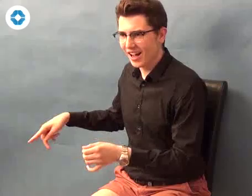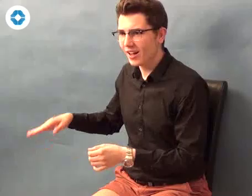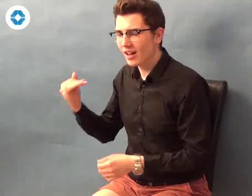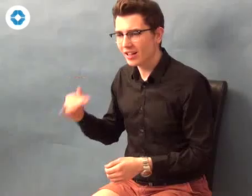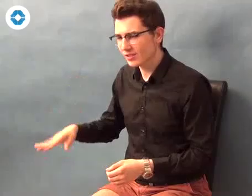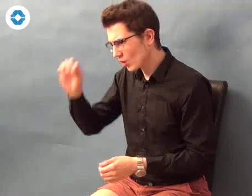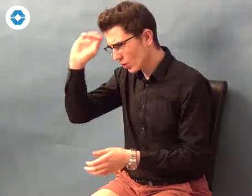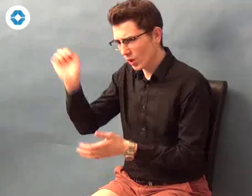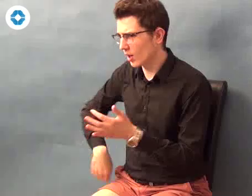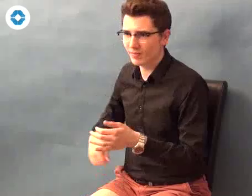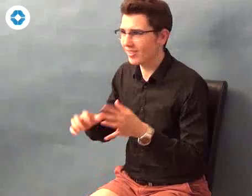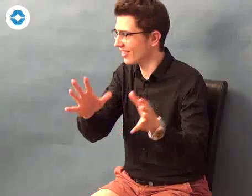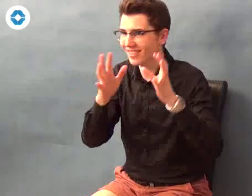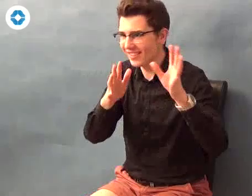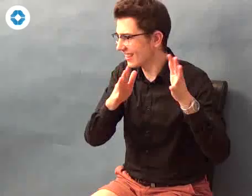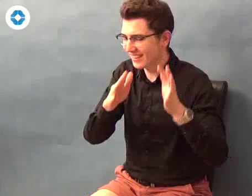Małe dziecko jest uparte i chce iść razem z nim.